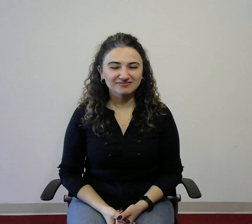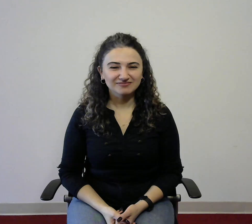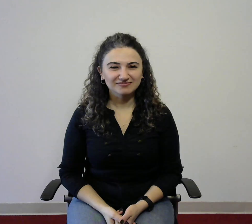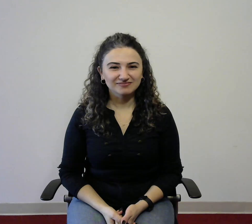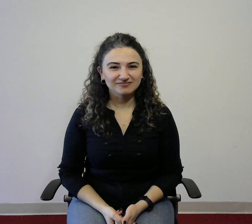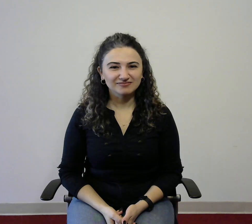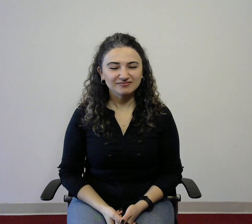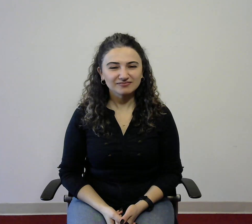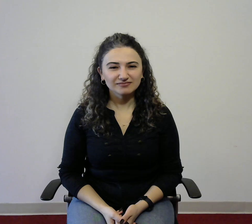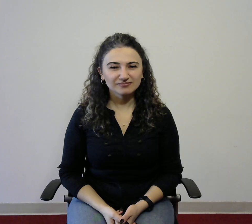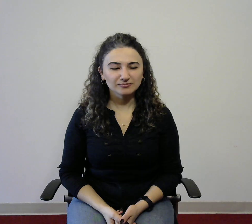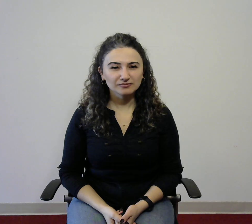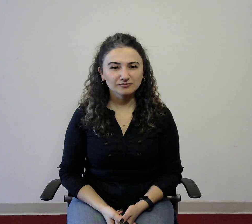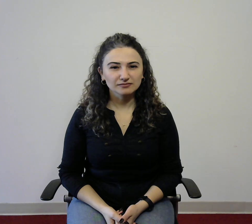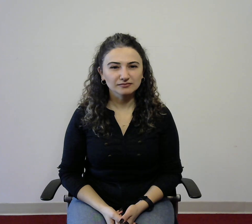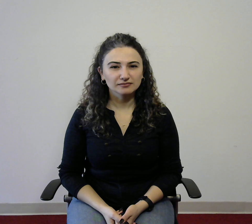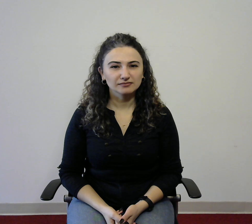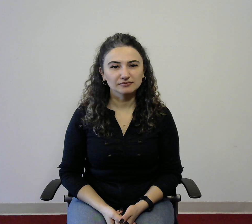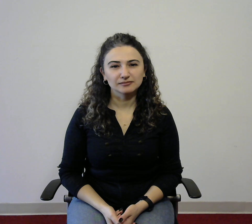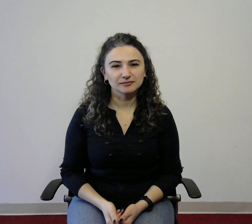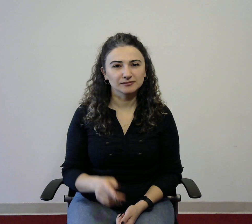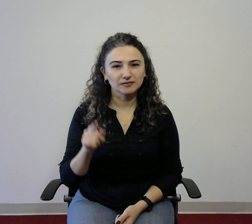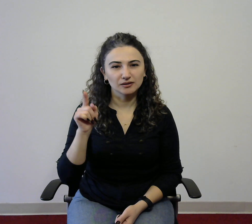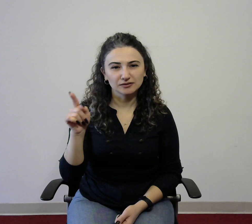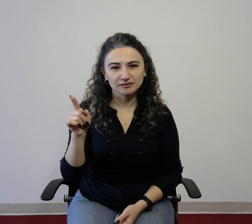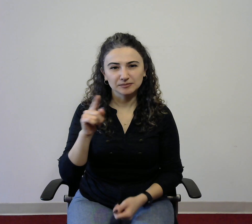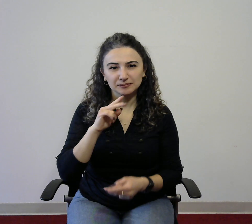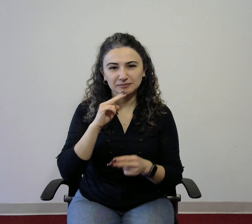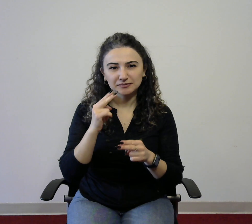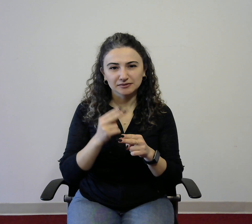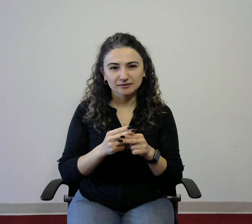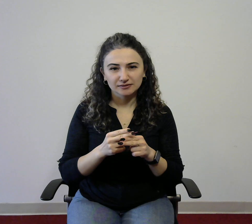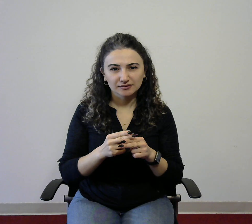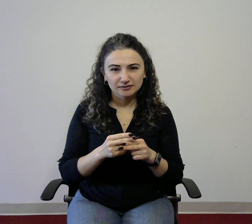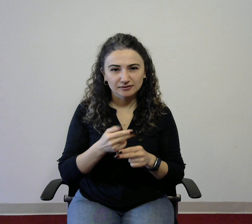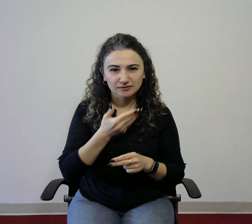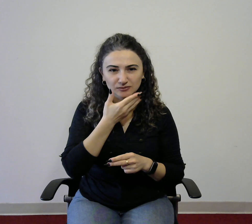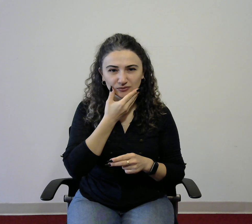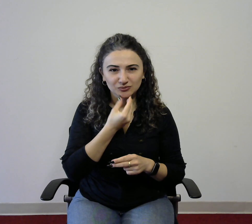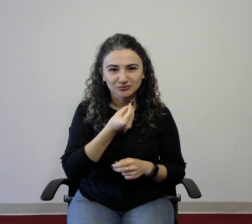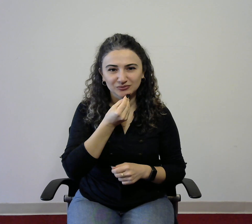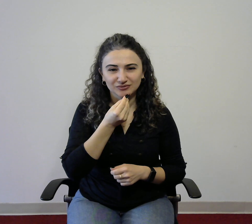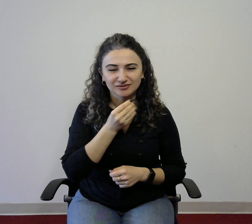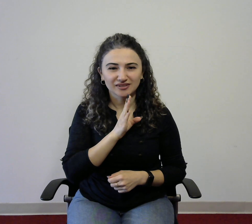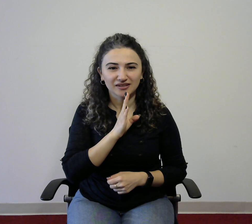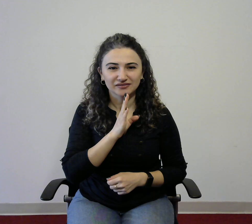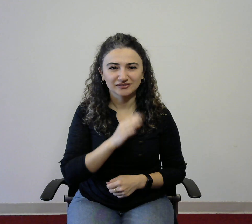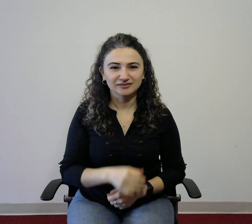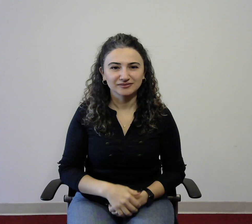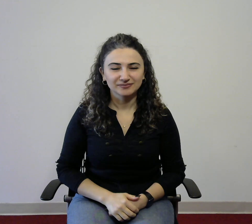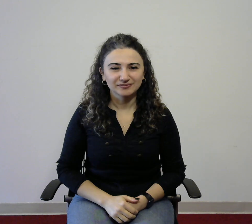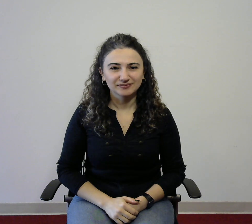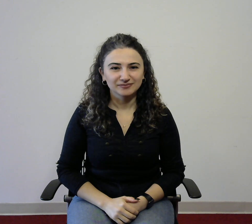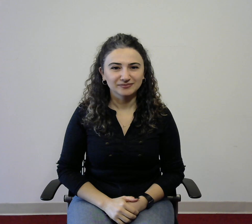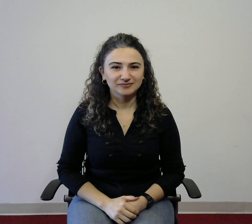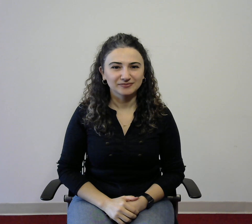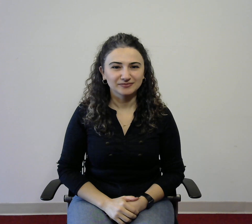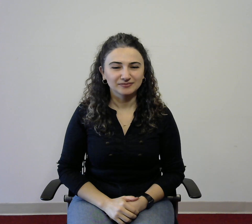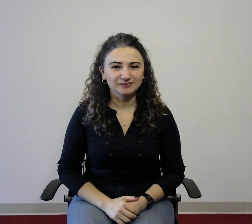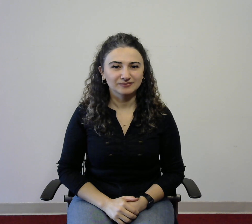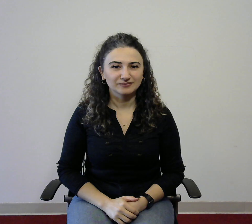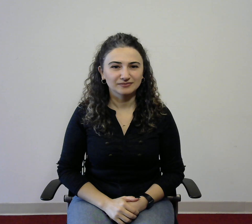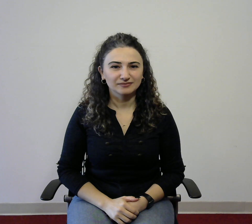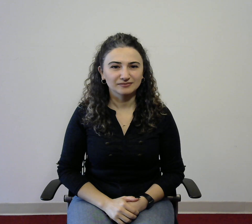Onun bacısı gözəl qızdır